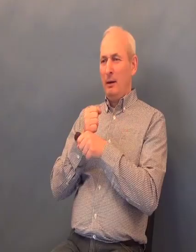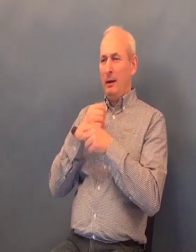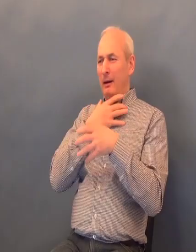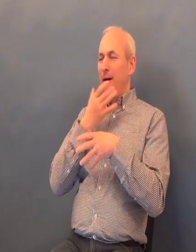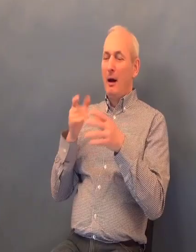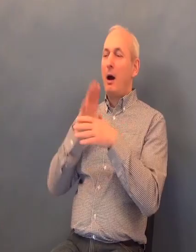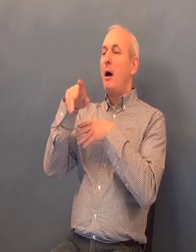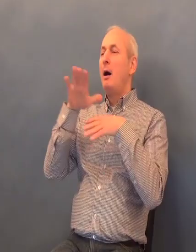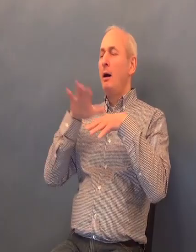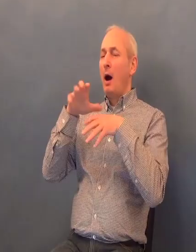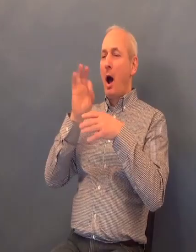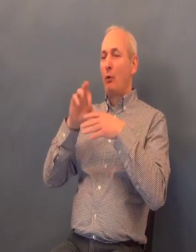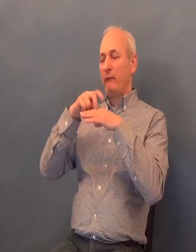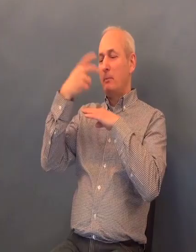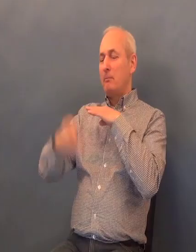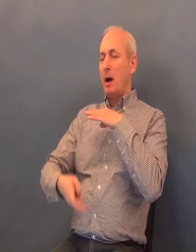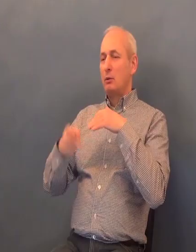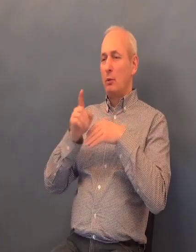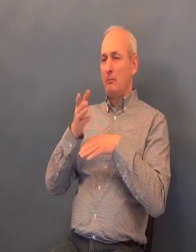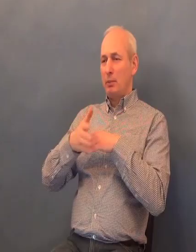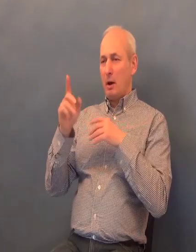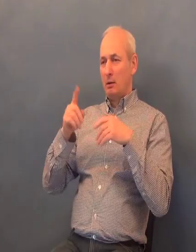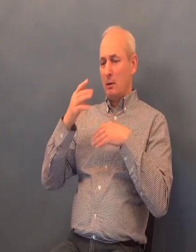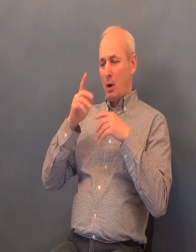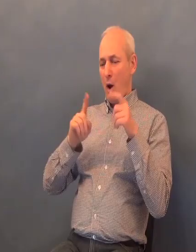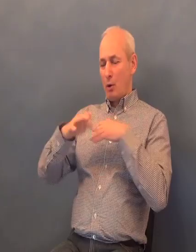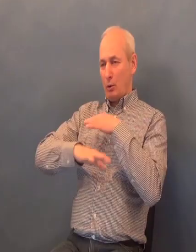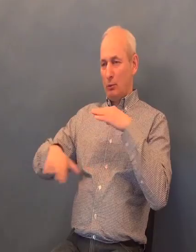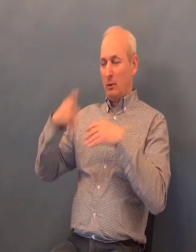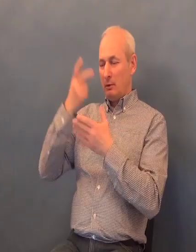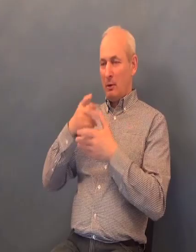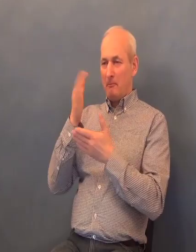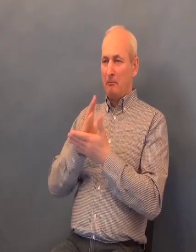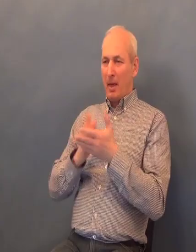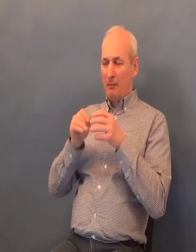Ze słoikiem na głowie pies wygląda przez okno, w tym momencie wypada przez okno do ogrodu, upada i słoik rozbija się.